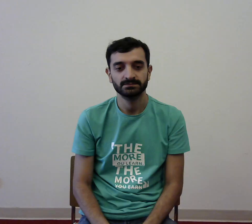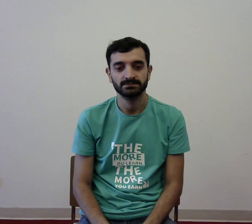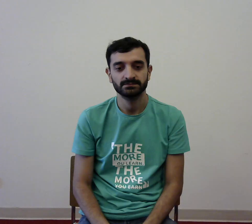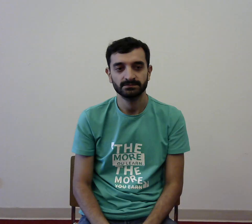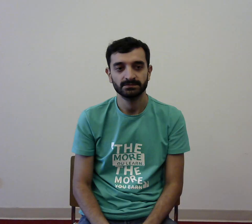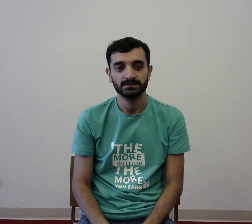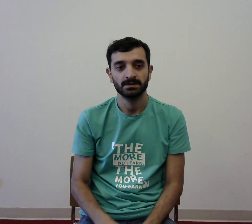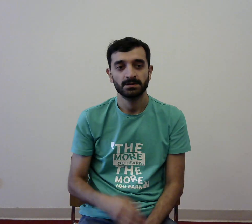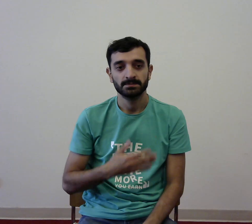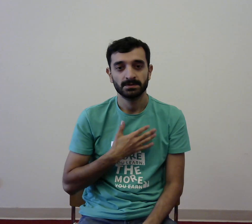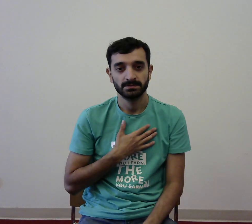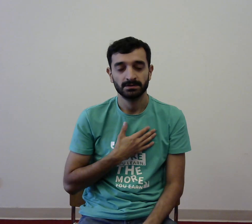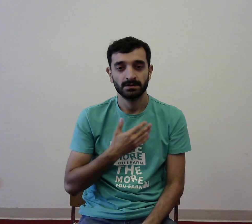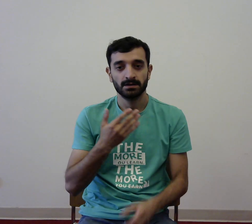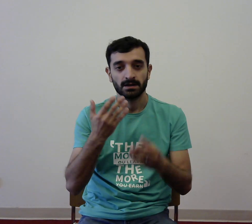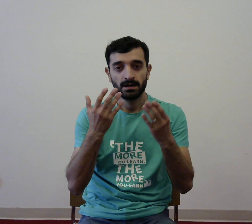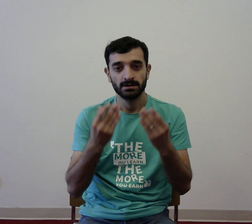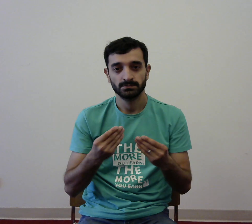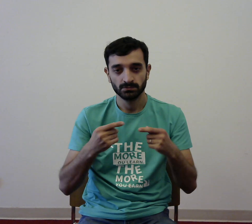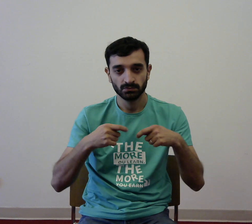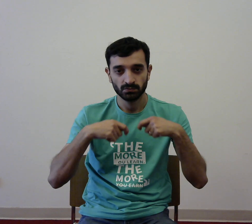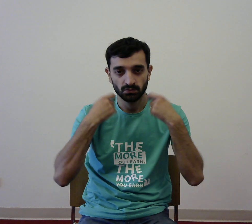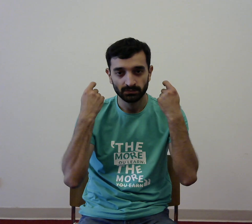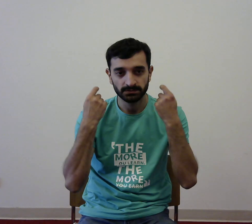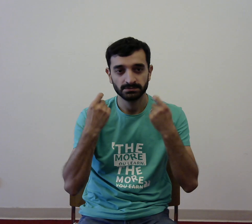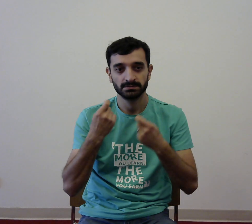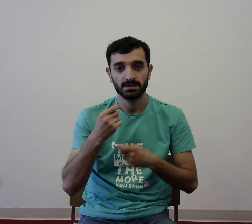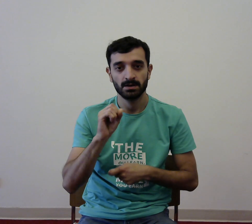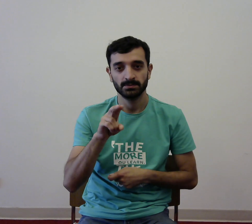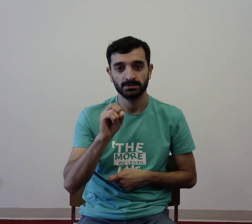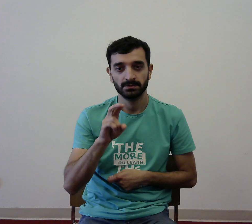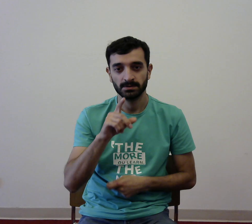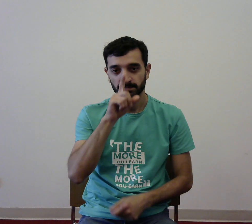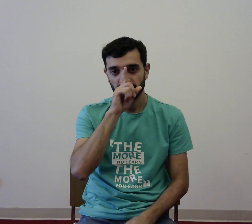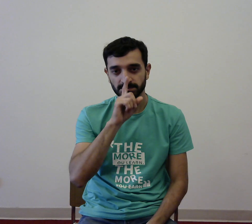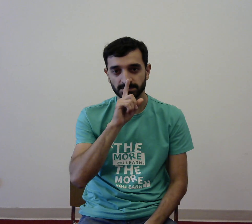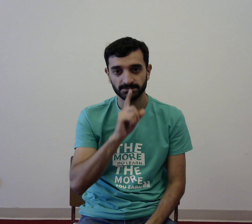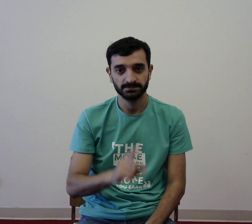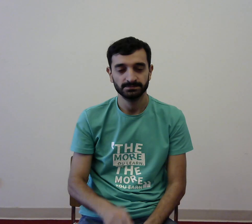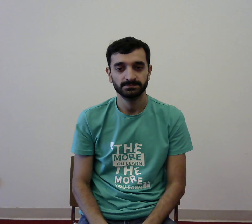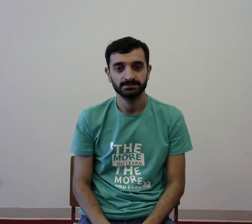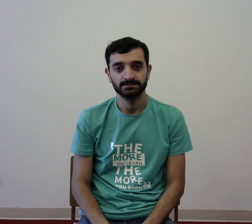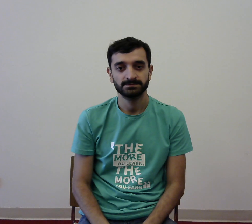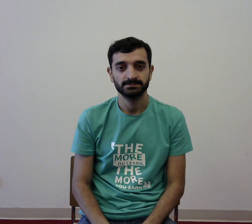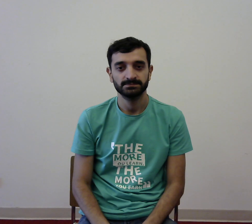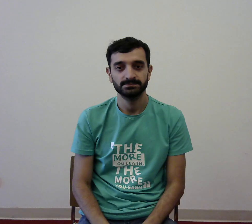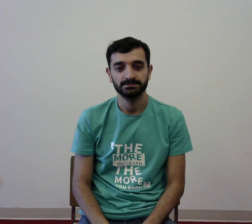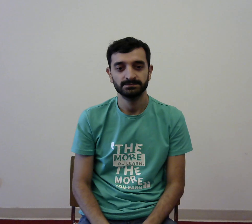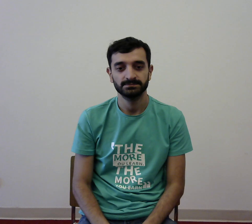Mənim ad günüm aprel ayındadır